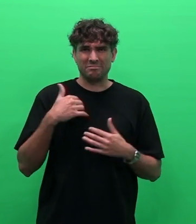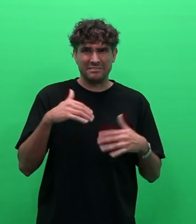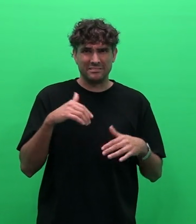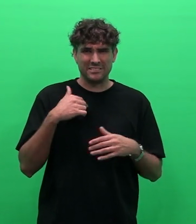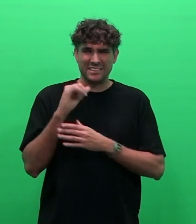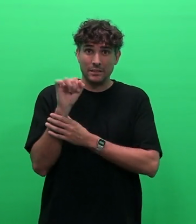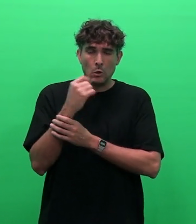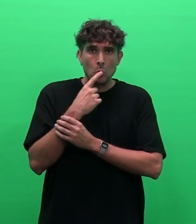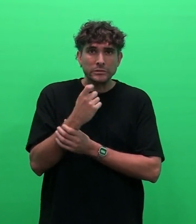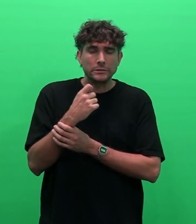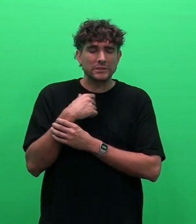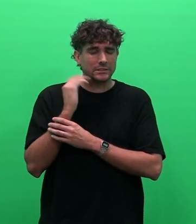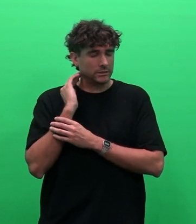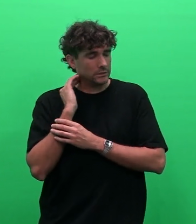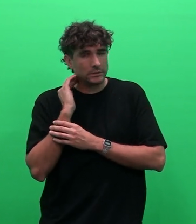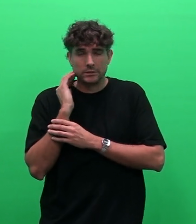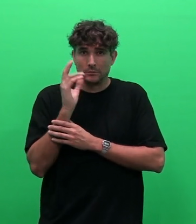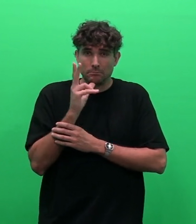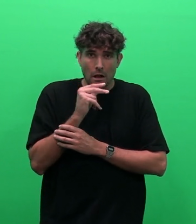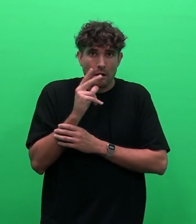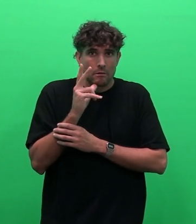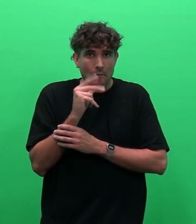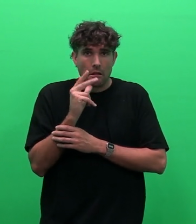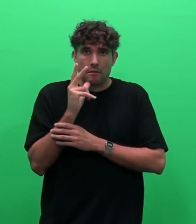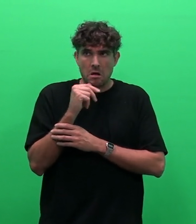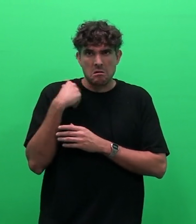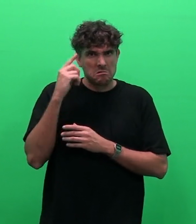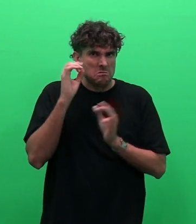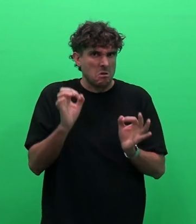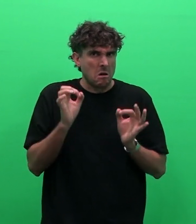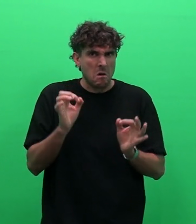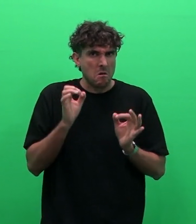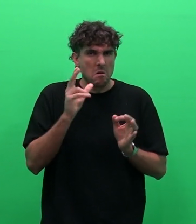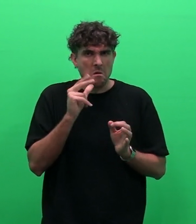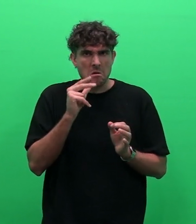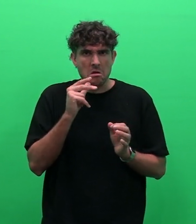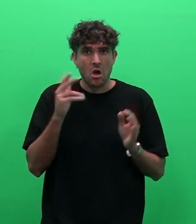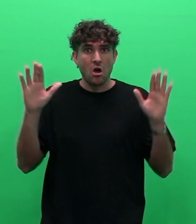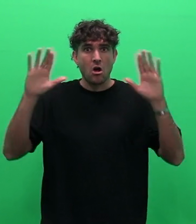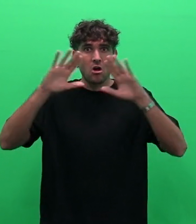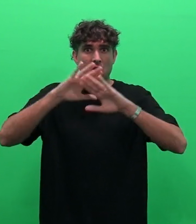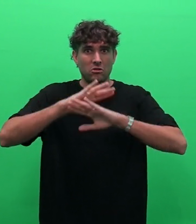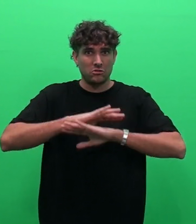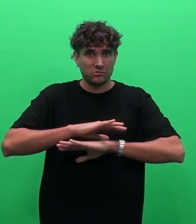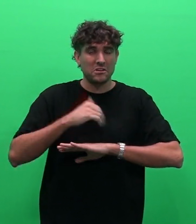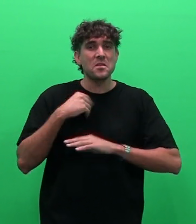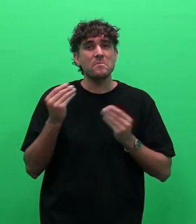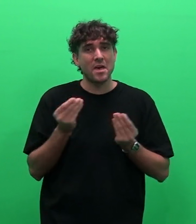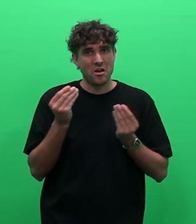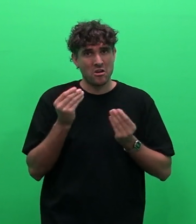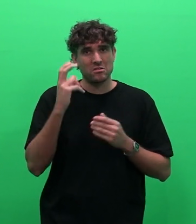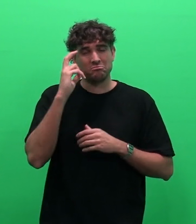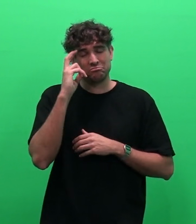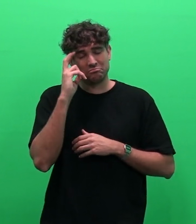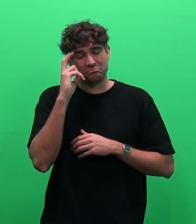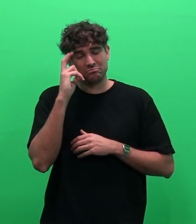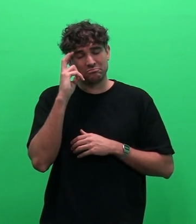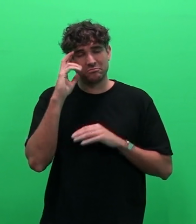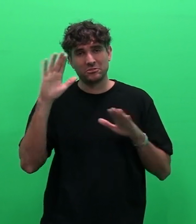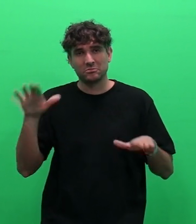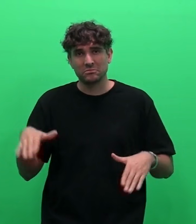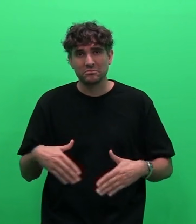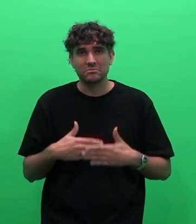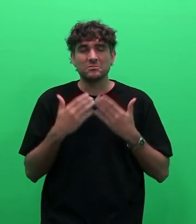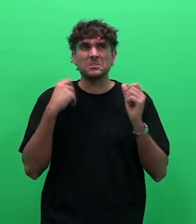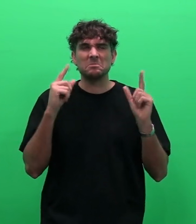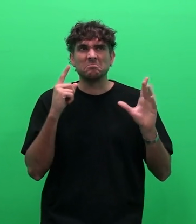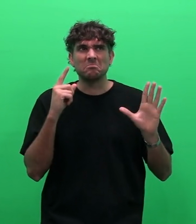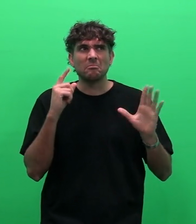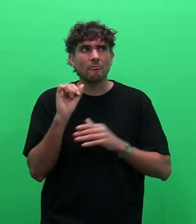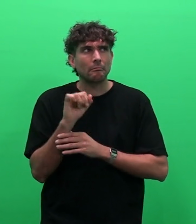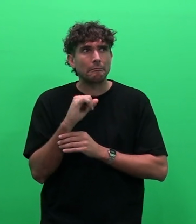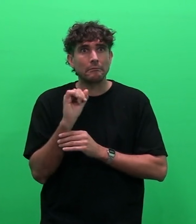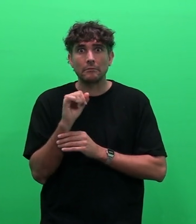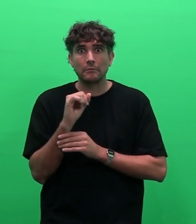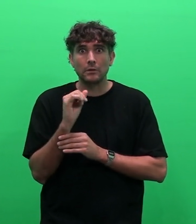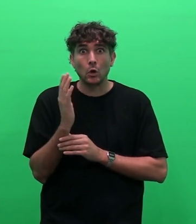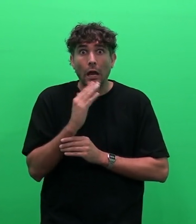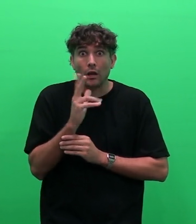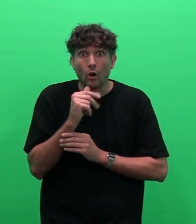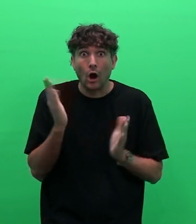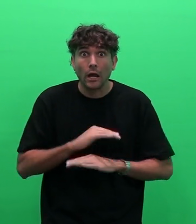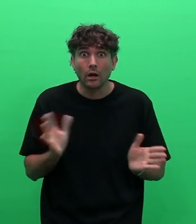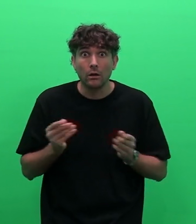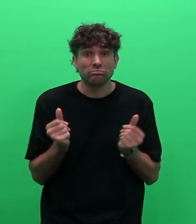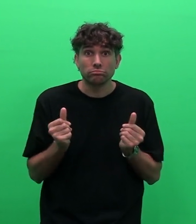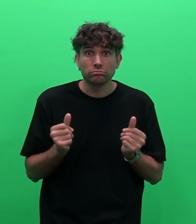Uf, em costava girar el cap, em feia mal el clatell. El dolor era constant, però quan vaig anar a dormir i em vaig llevar aquell matí ja no em feia mal, el dolor havia desaparegut.